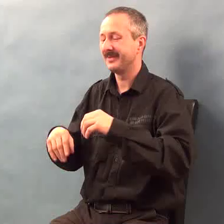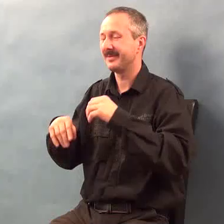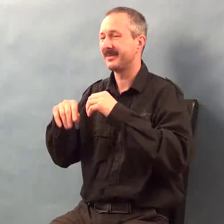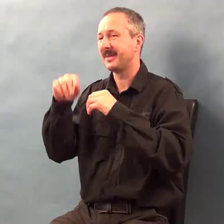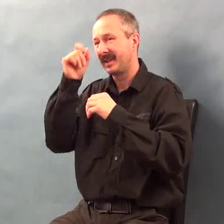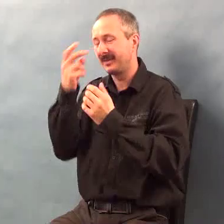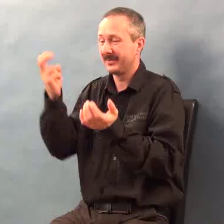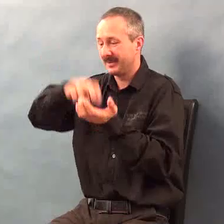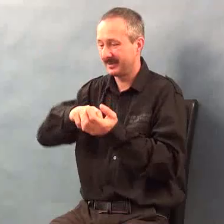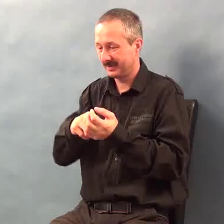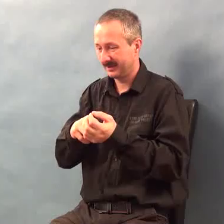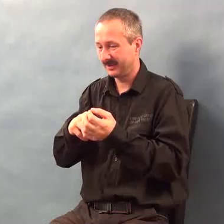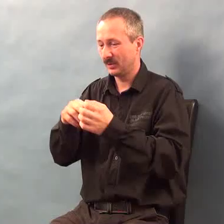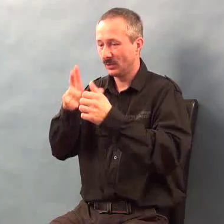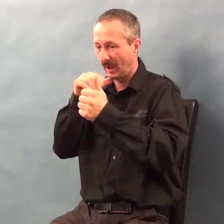Rano żaba i pies wstali.